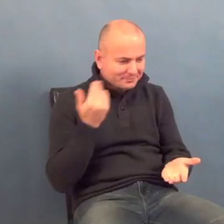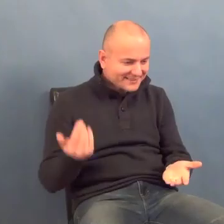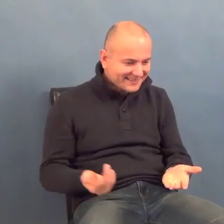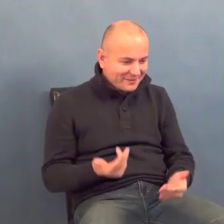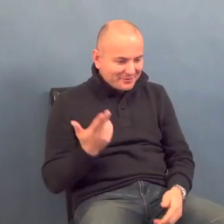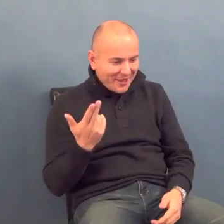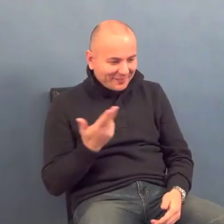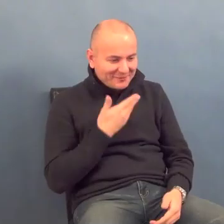Nie ma tego.